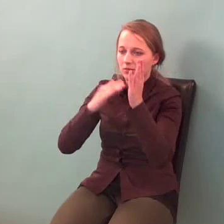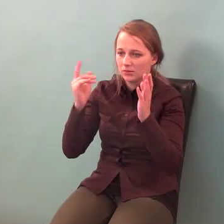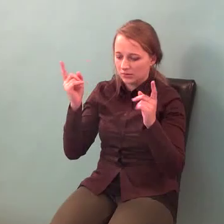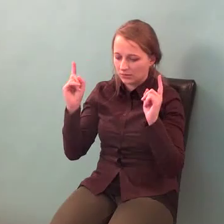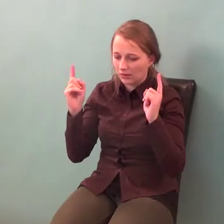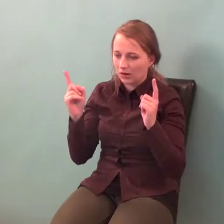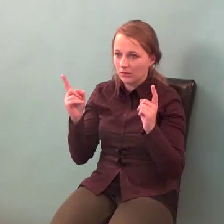Uwaga.